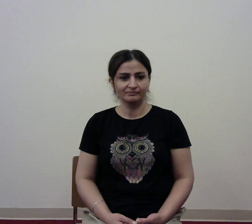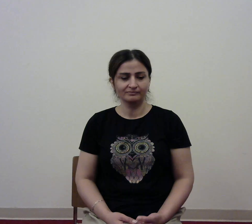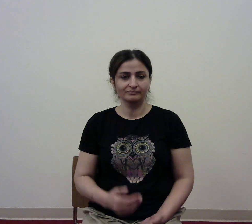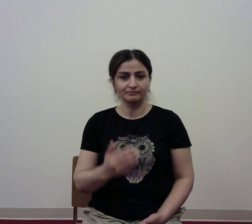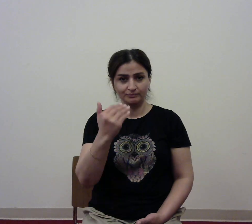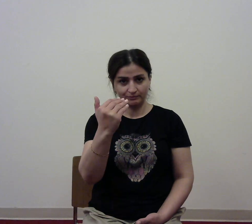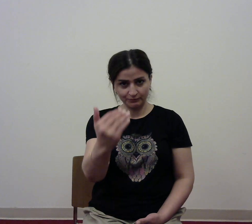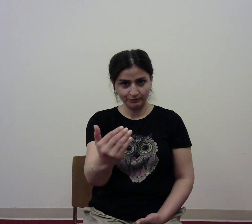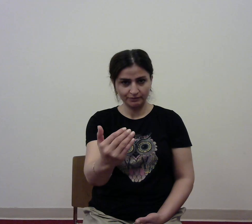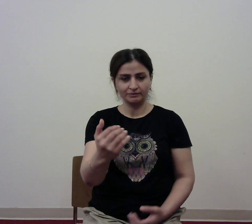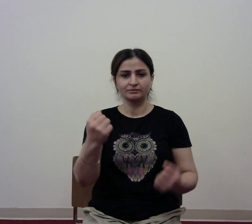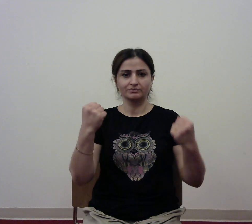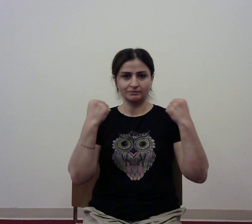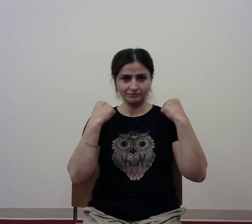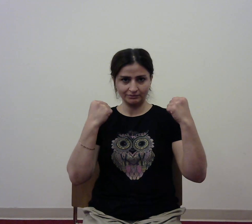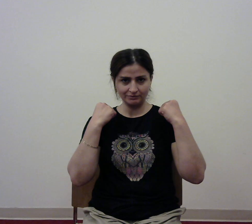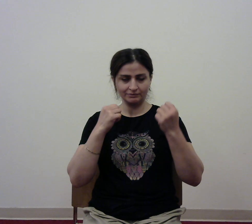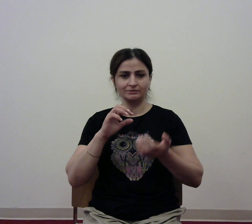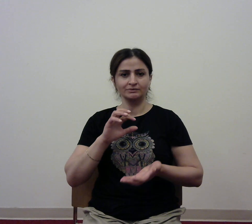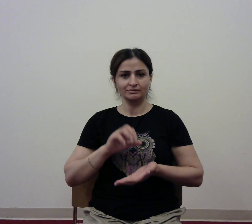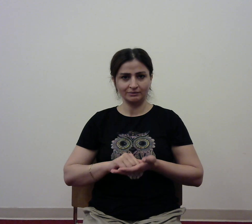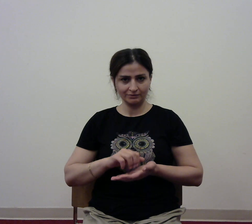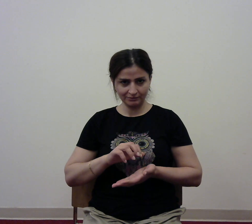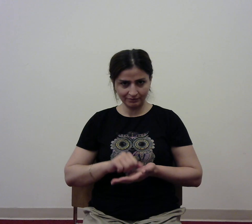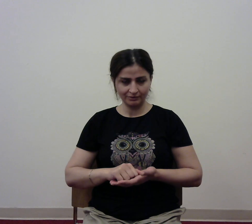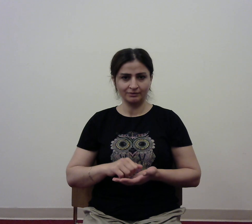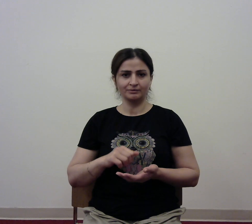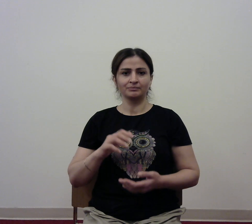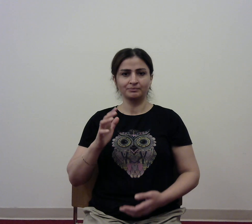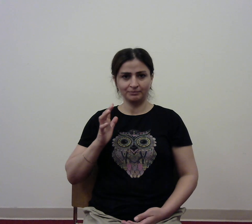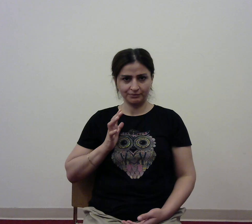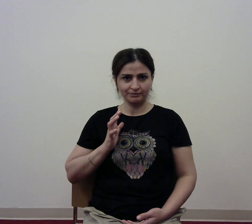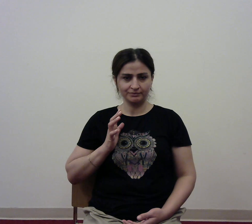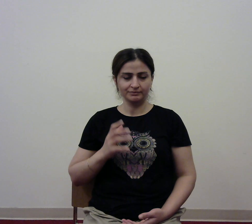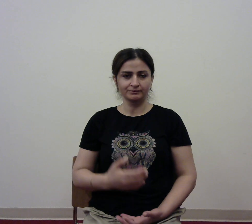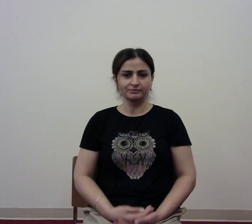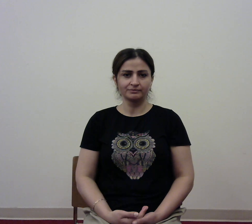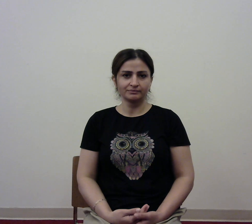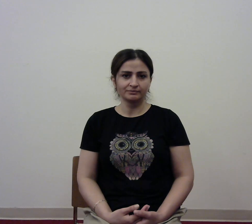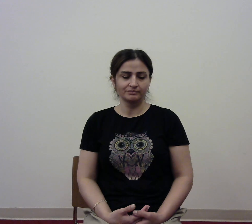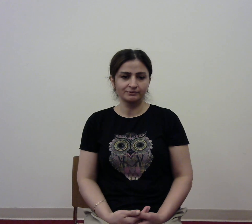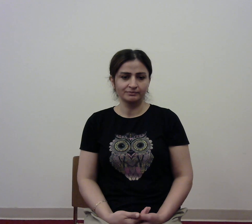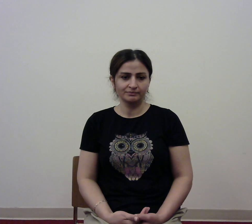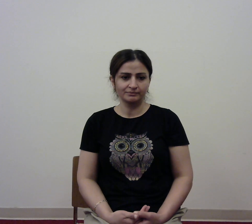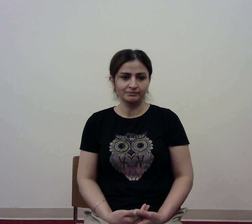Siz idmanla məşğul olursunuzmu?